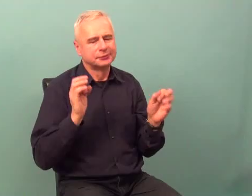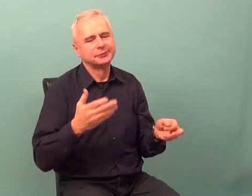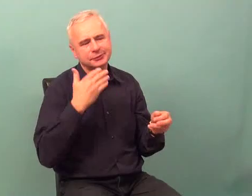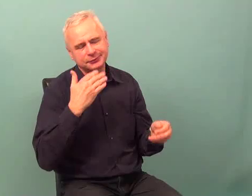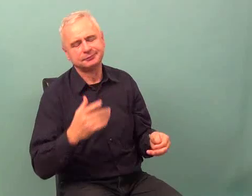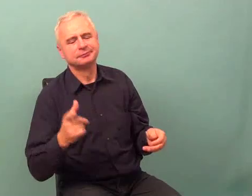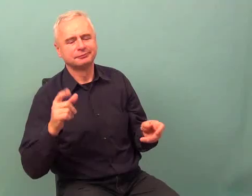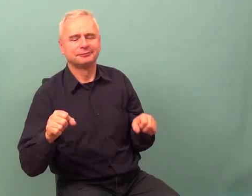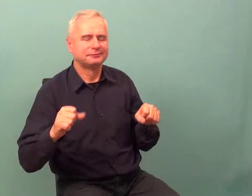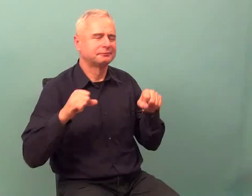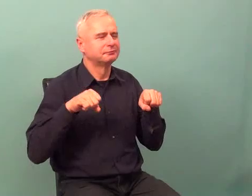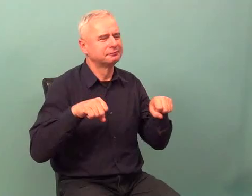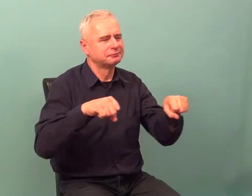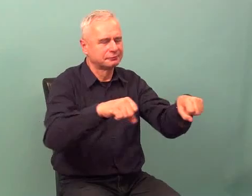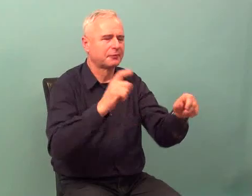Odszedł prowadząc rower.